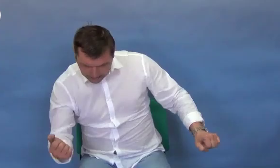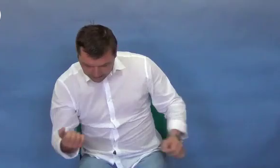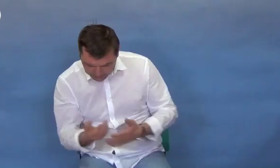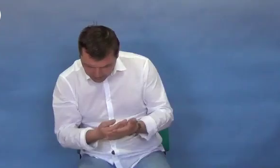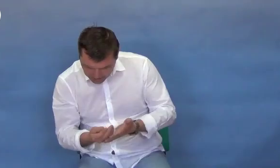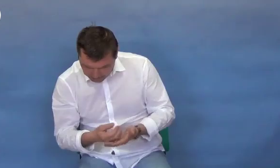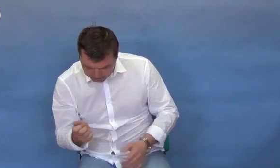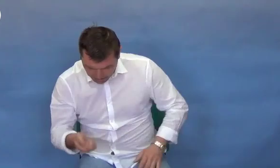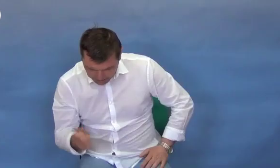Narysowany jest młotek.